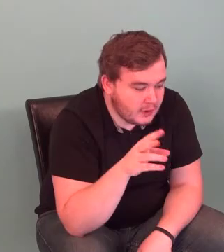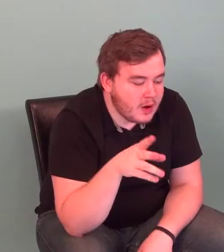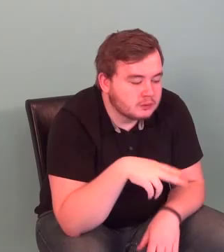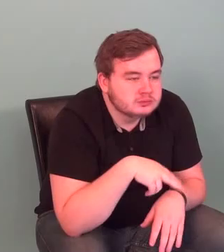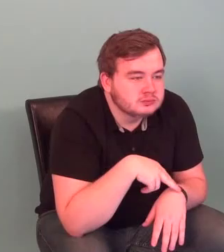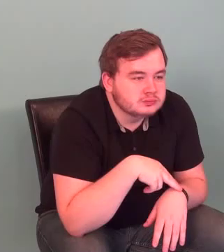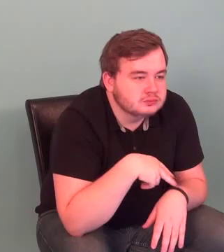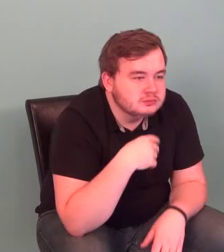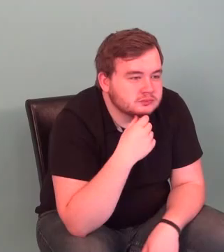O której godzinie?